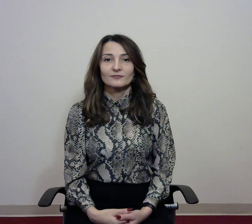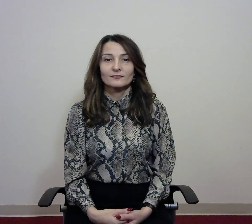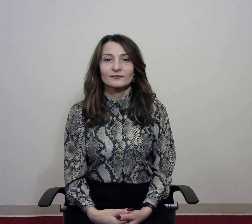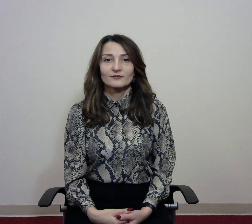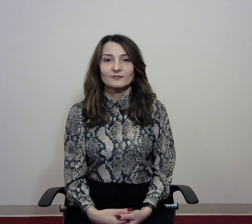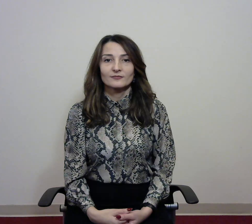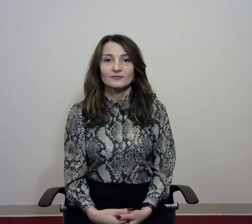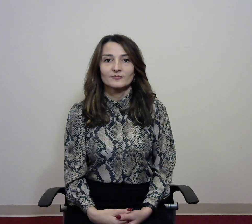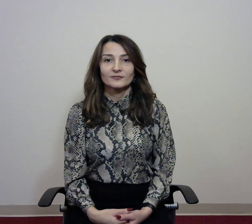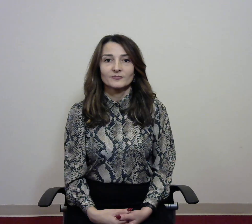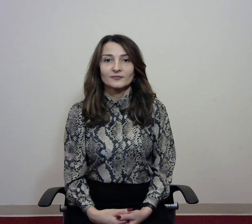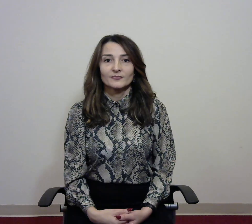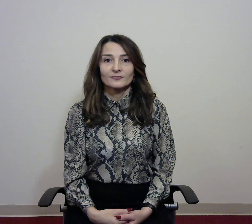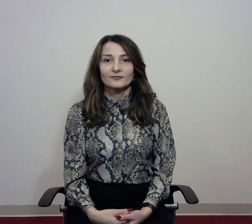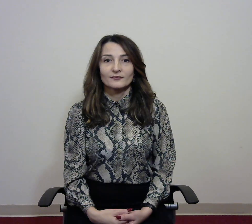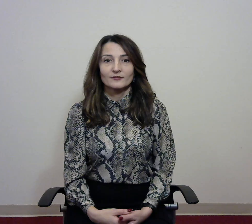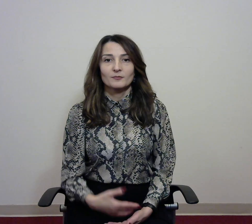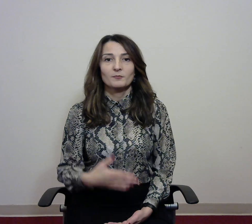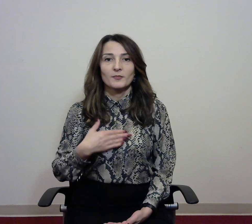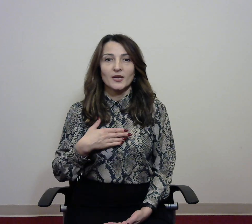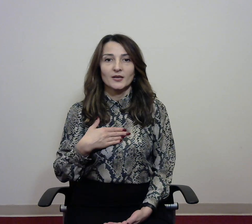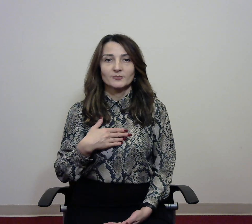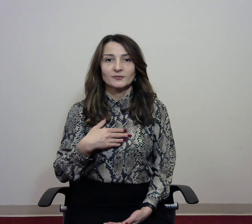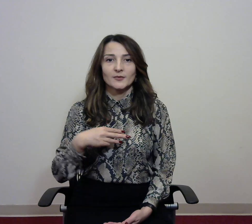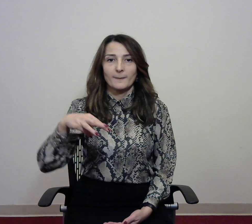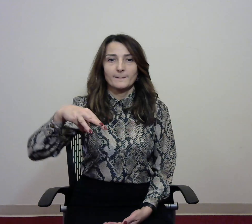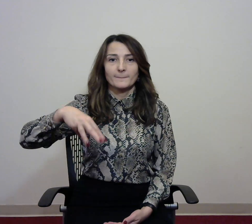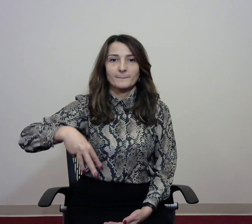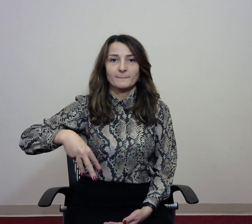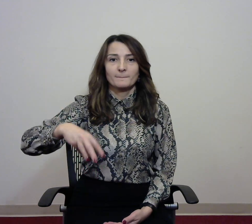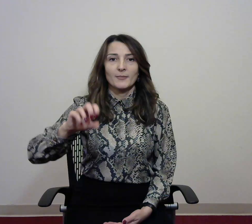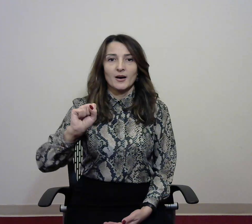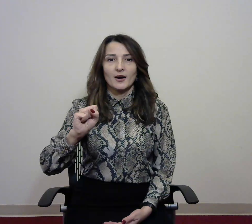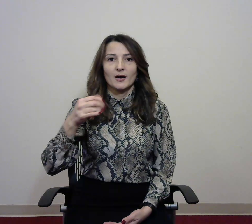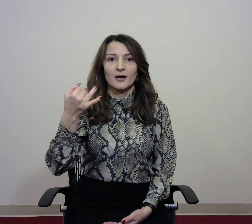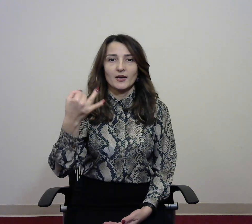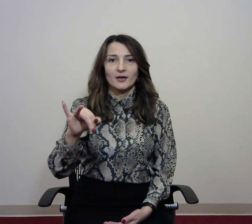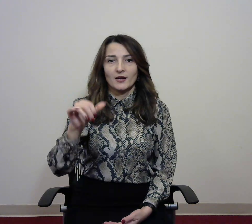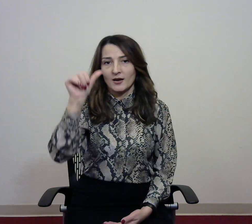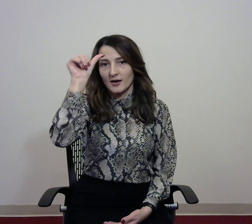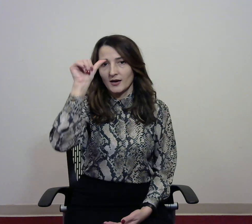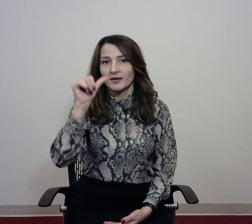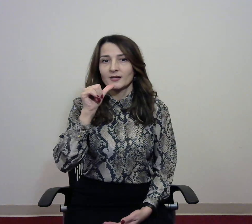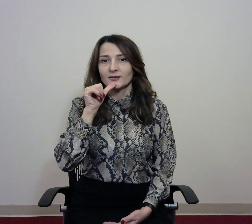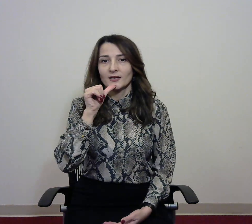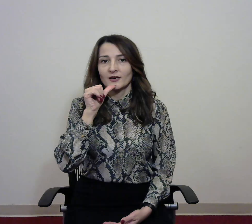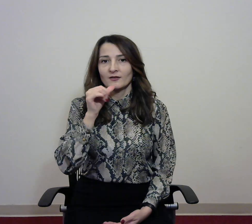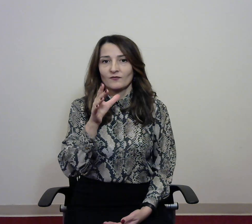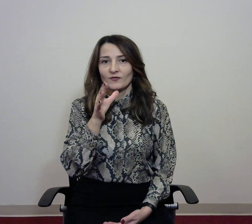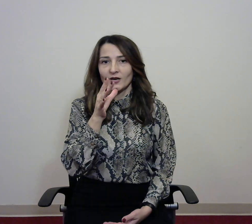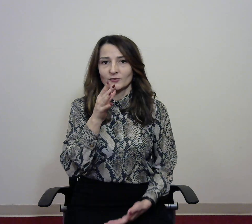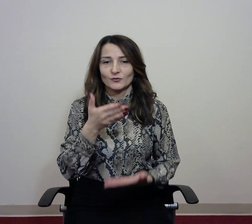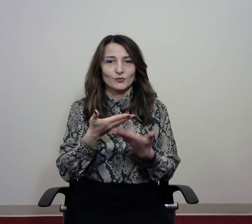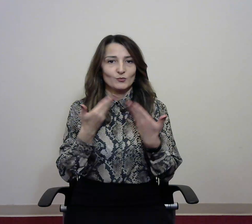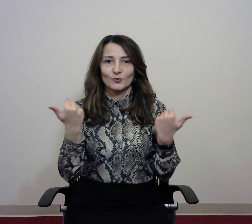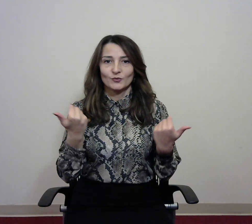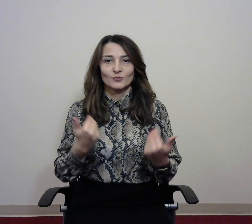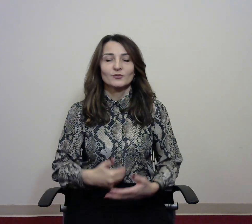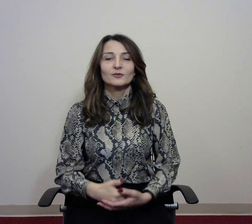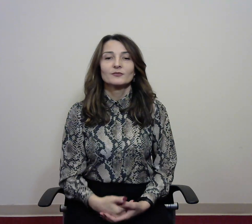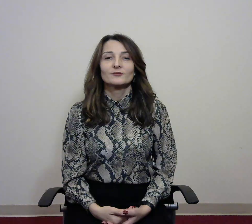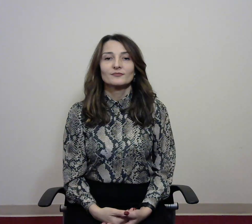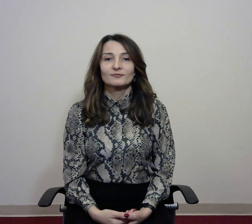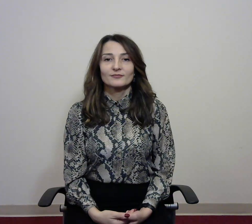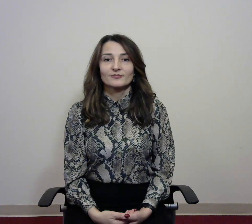Mənim may ayında vaxtım yoxdur